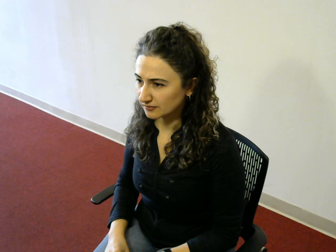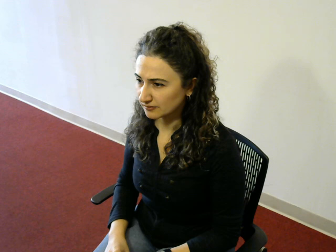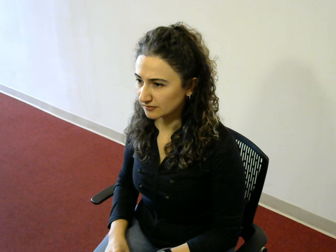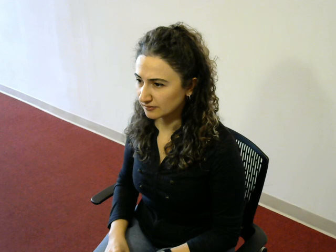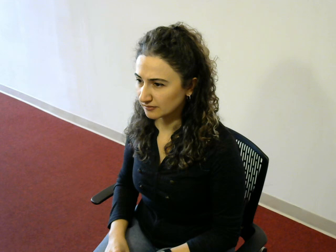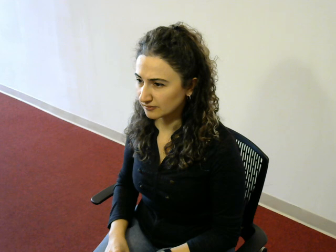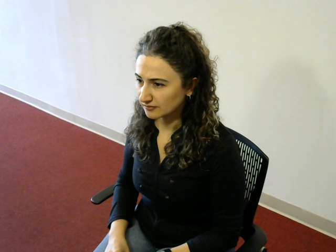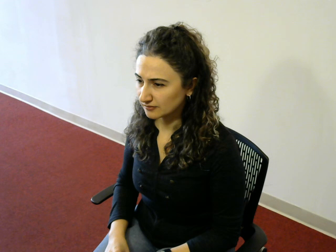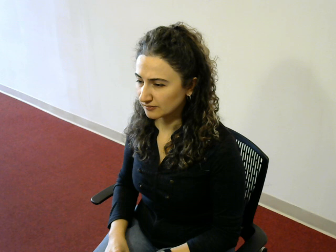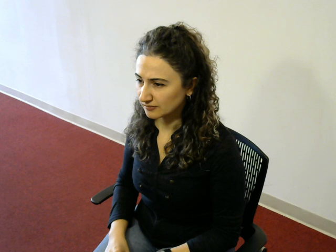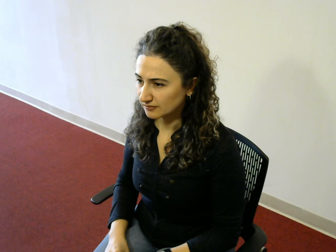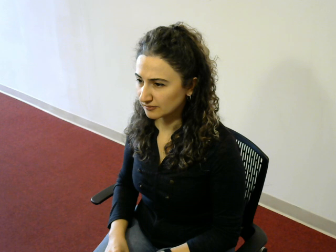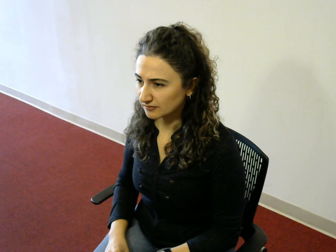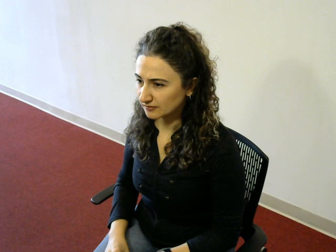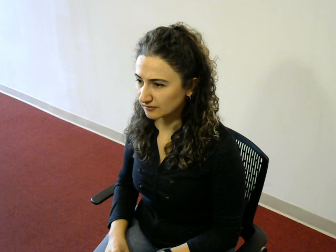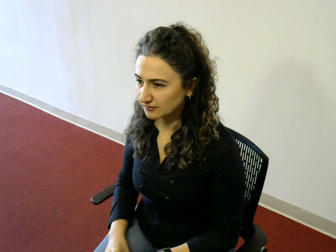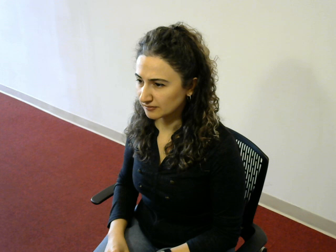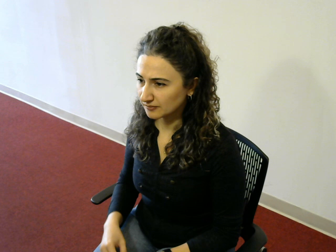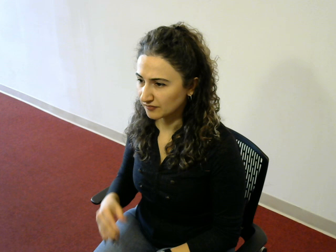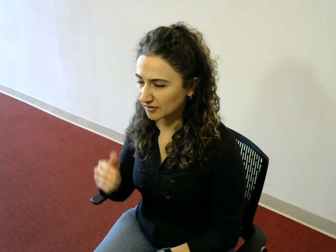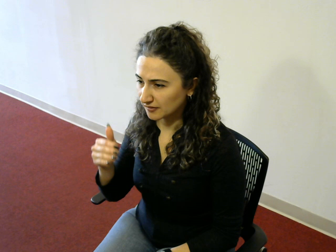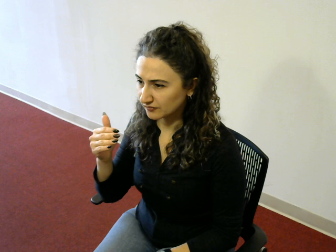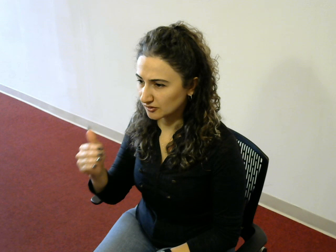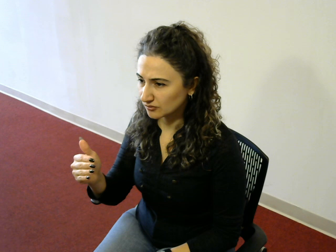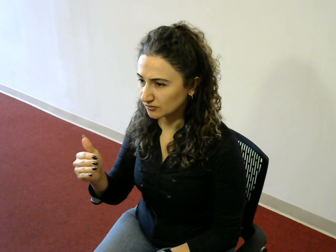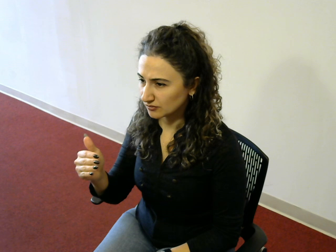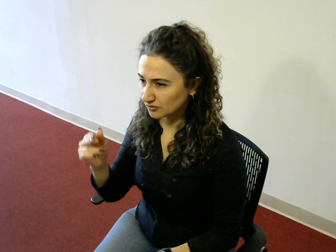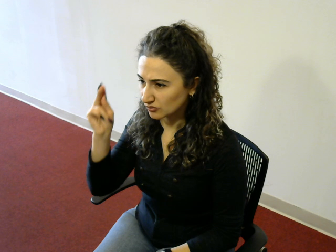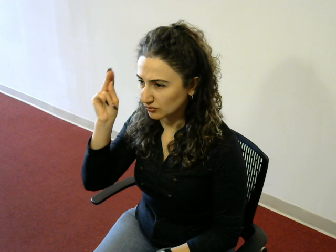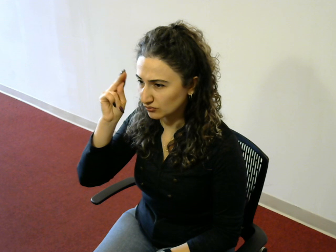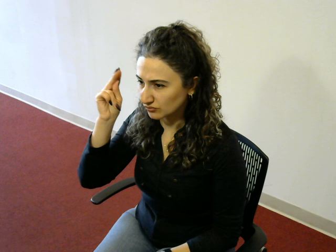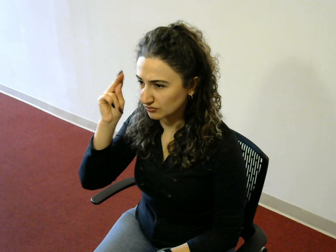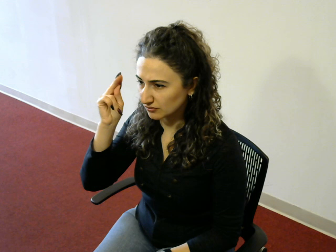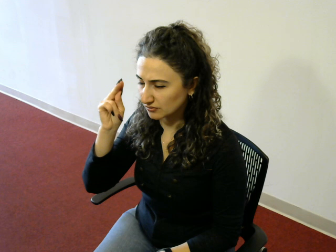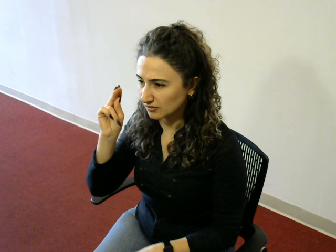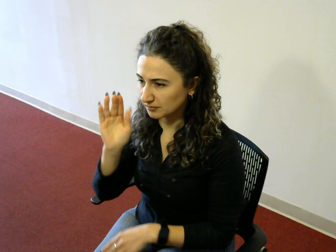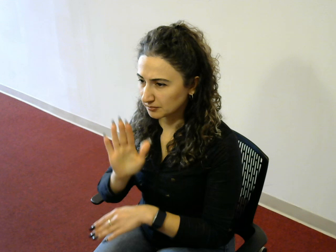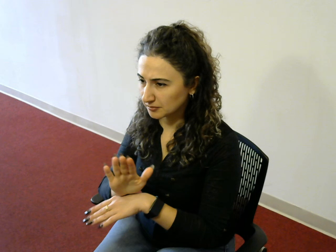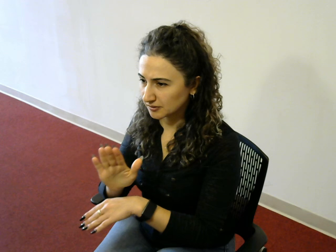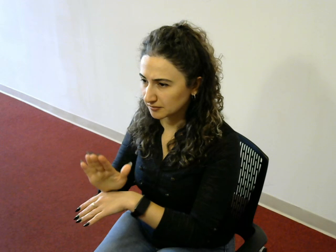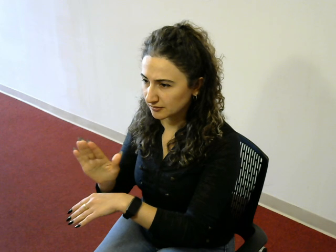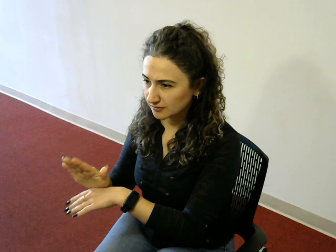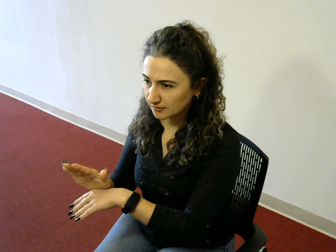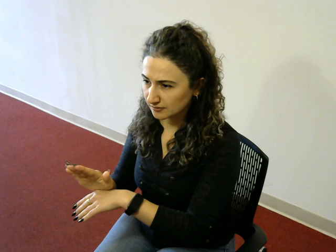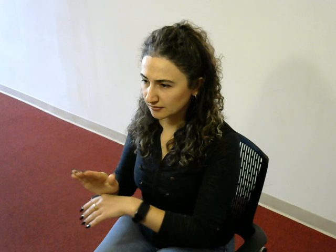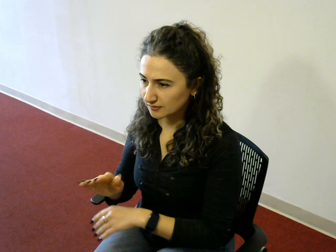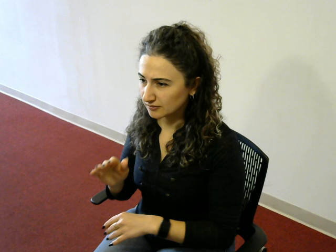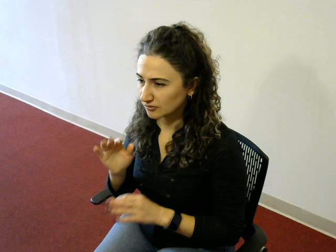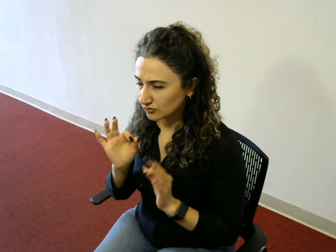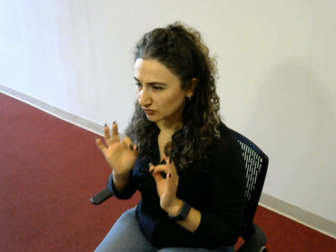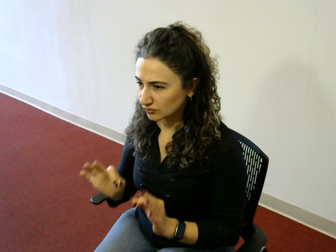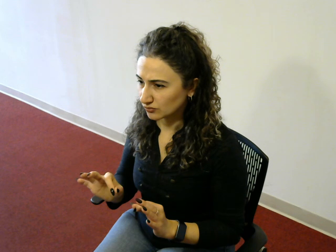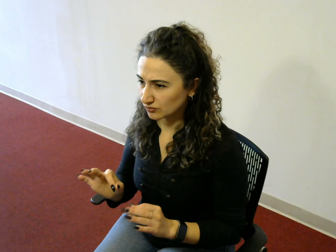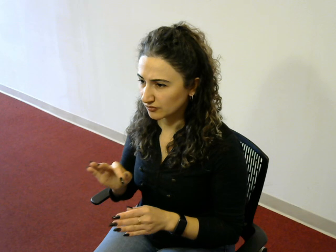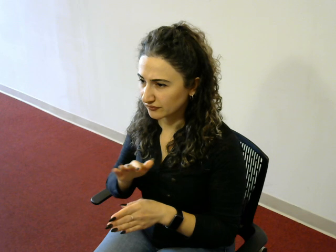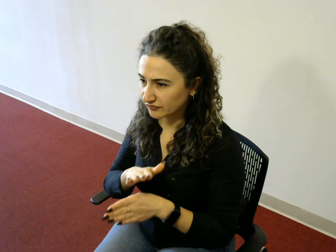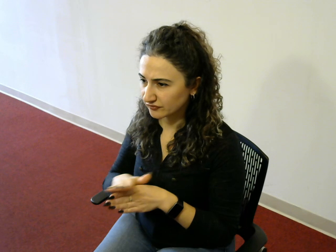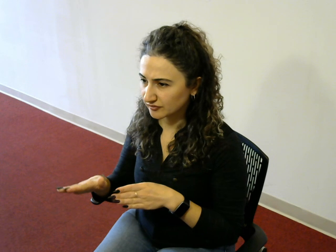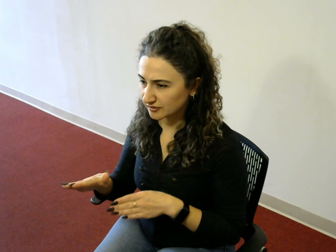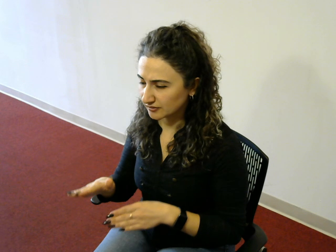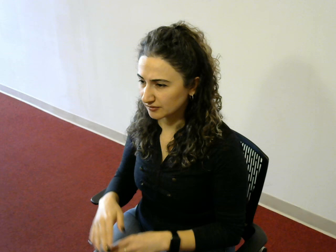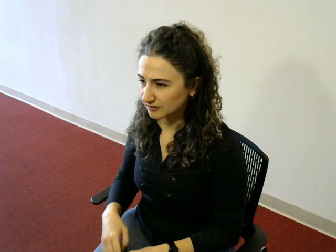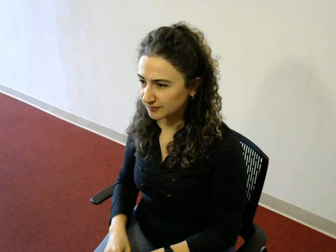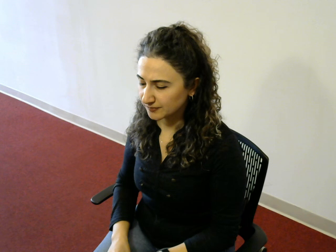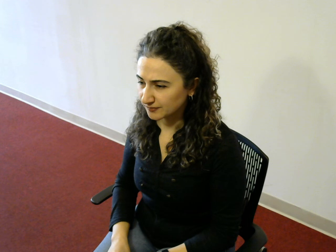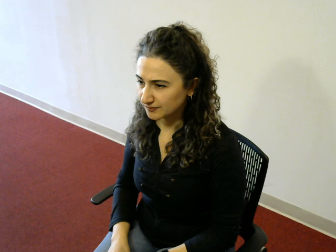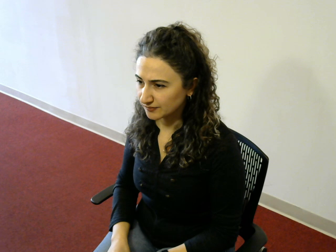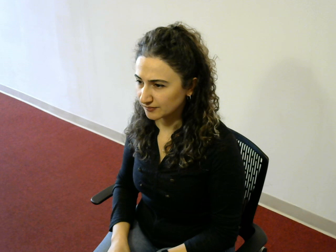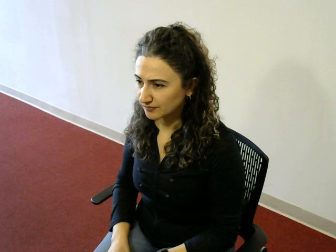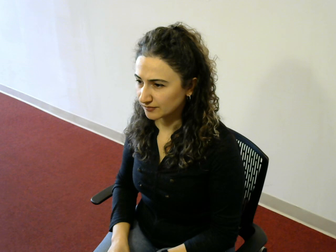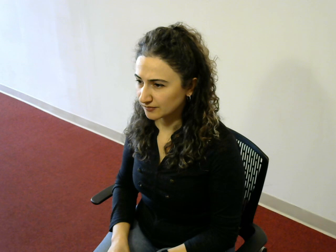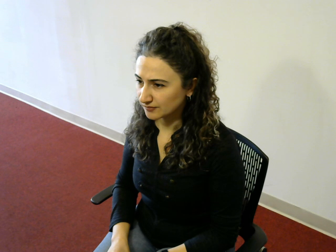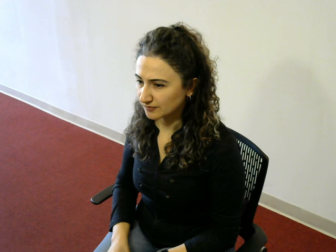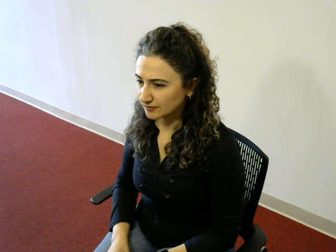Sənin şagirdin tapşırıqları düzgün yerinə yetirib